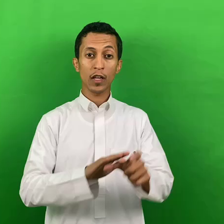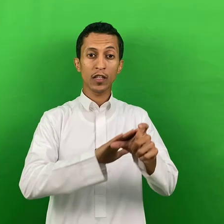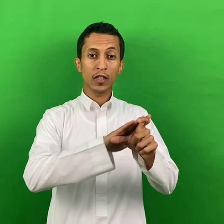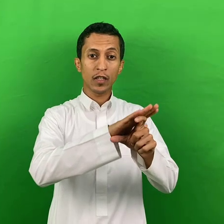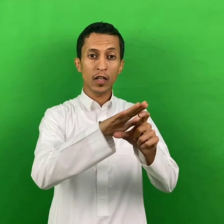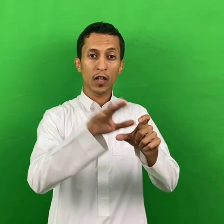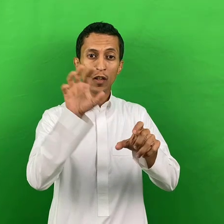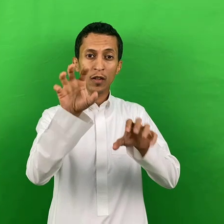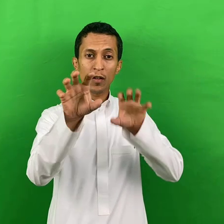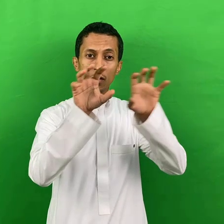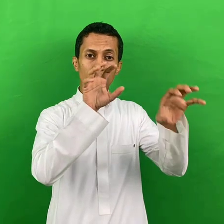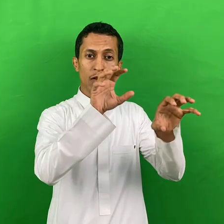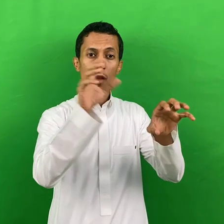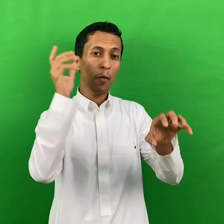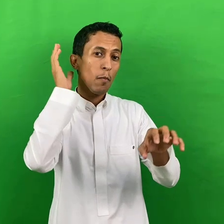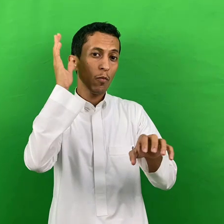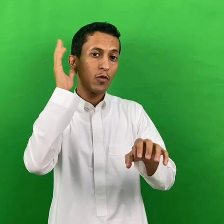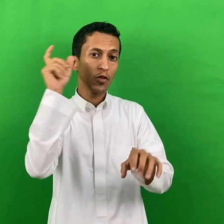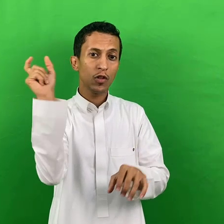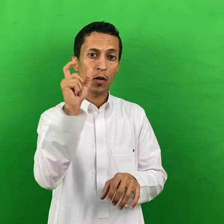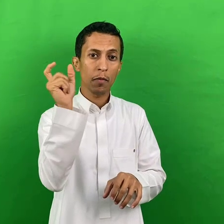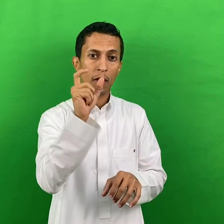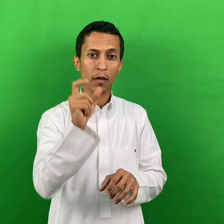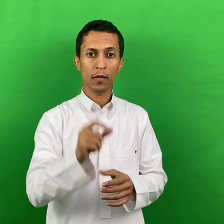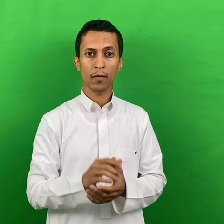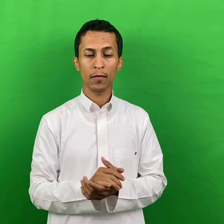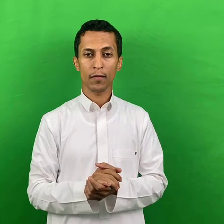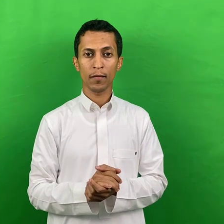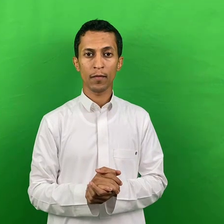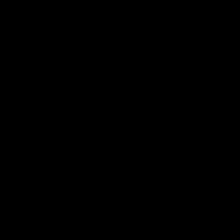سائر بلاد المسلمين